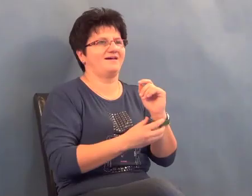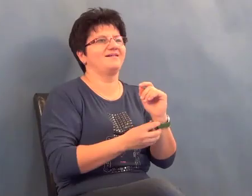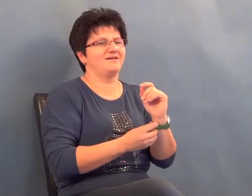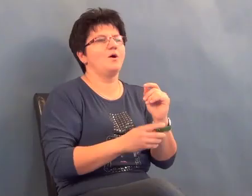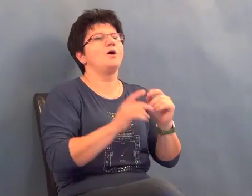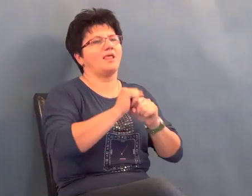To...